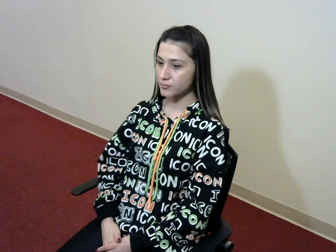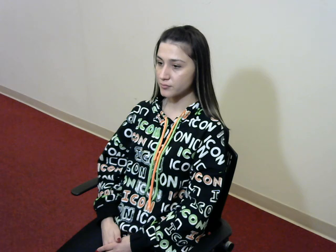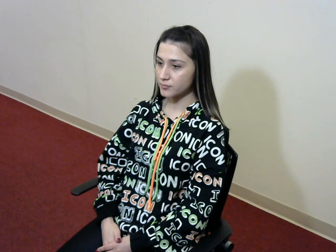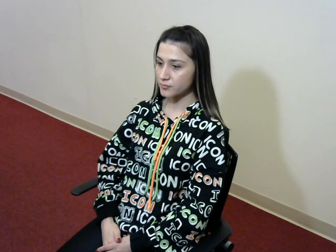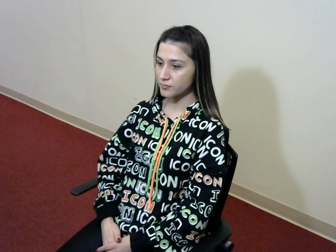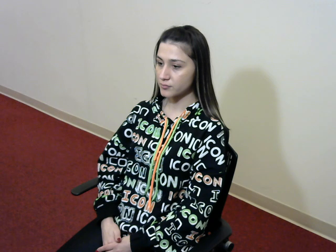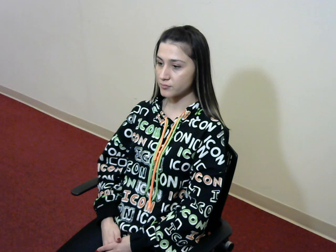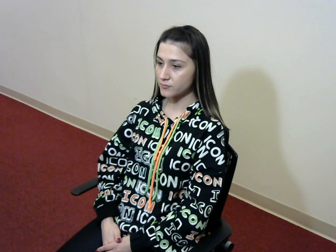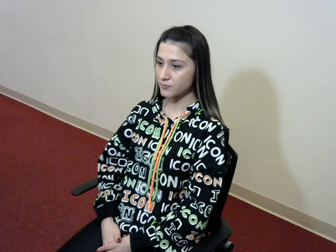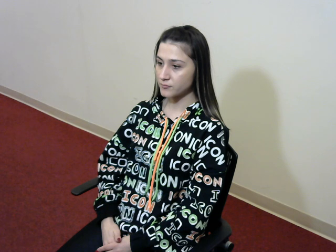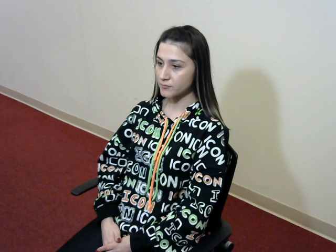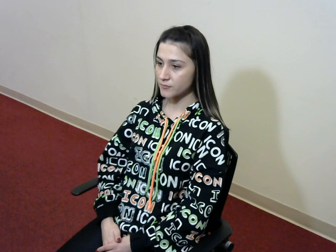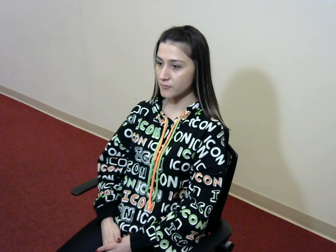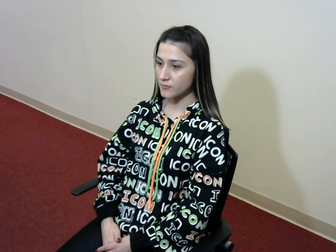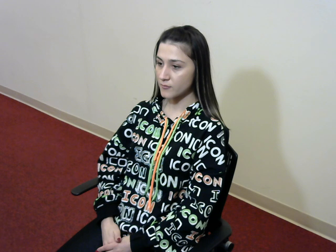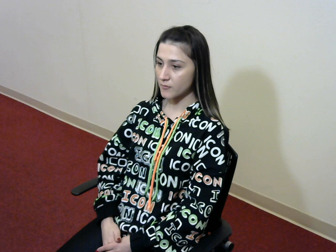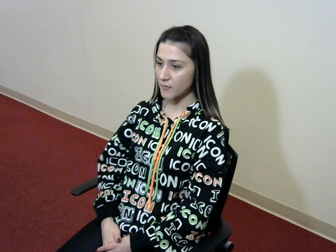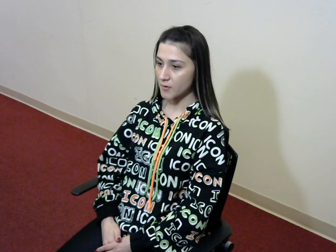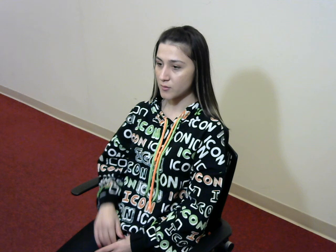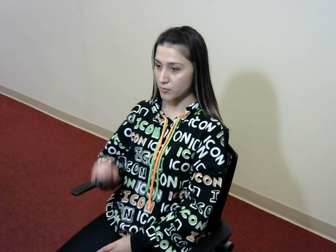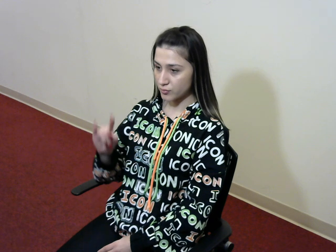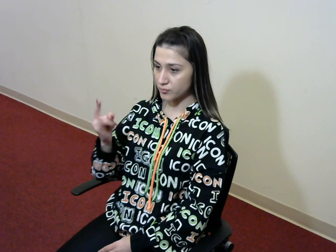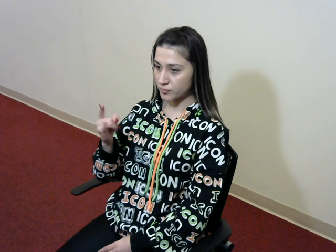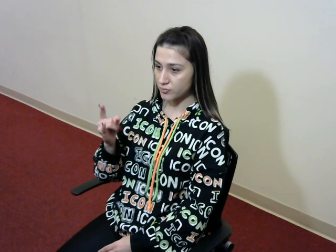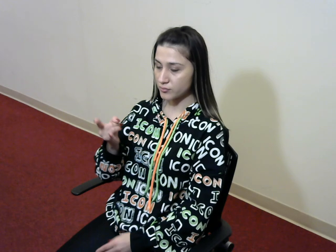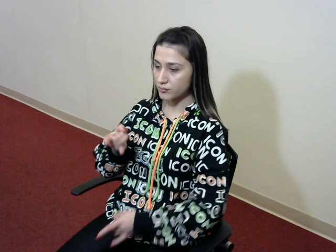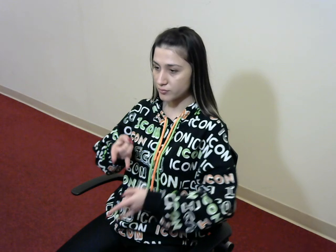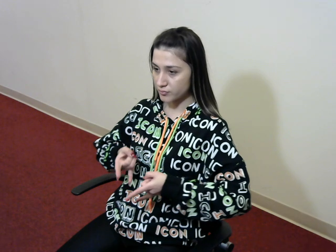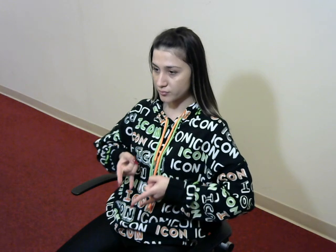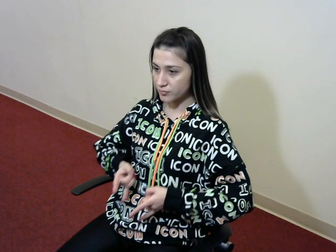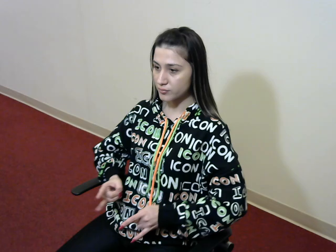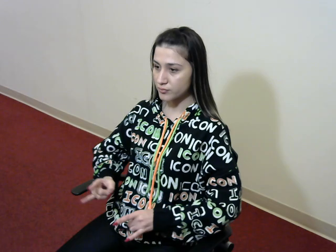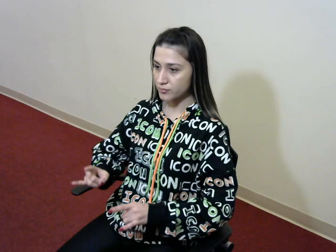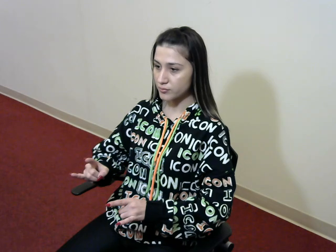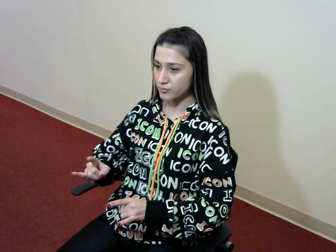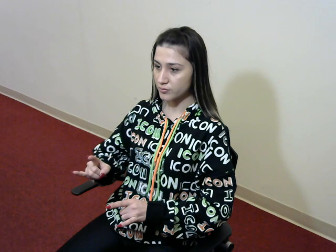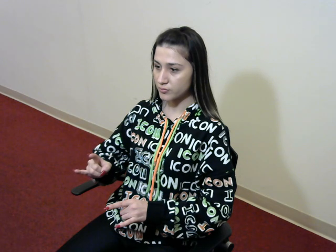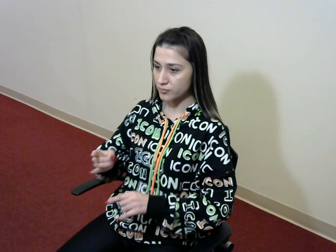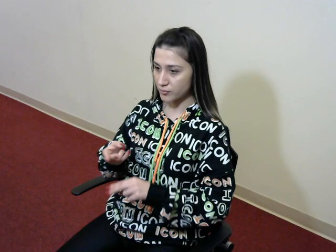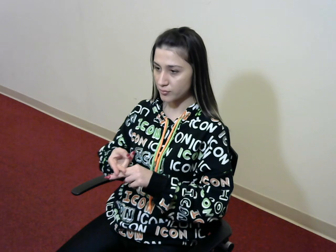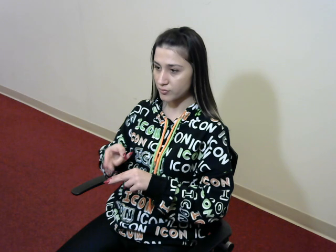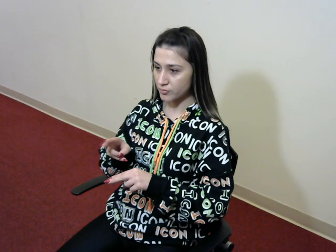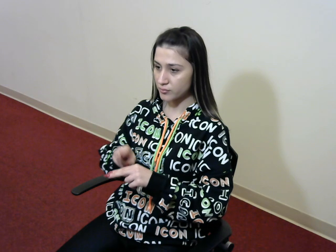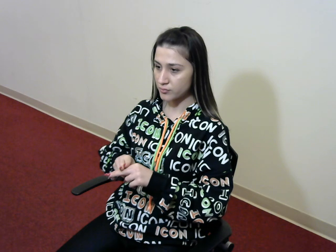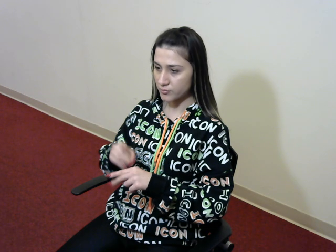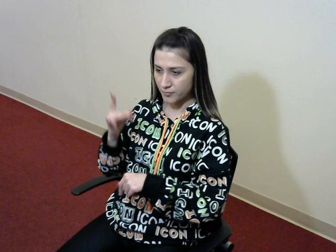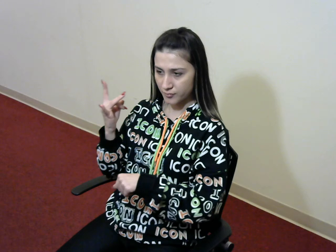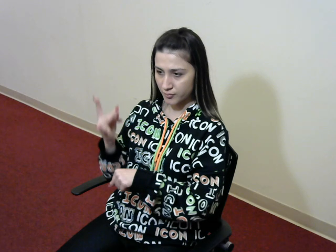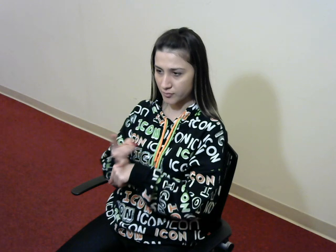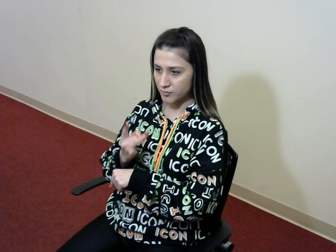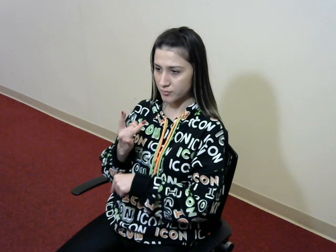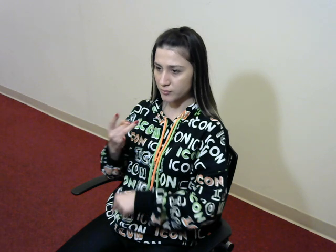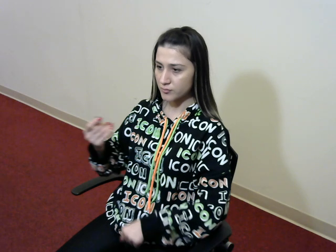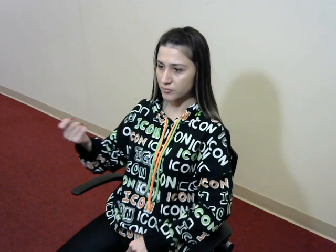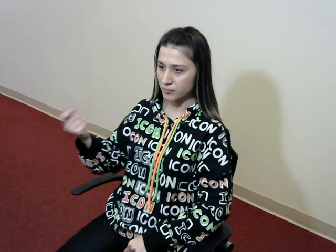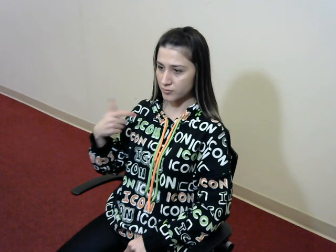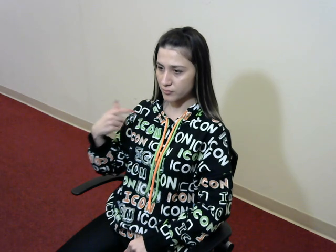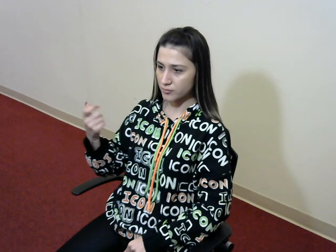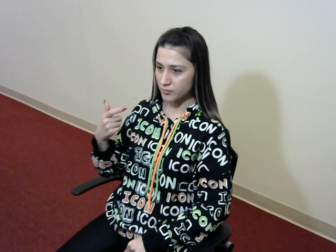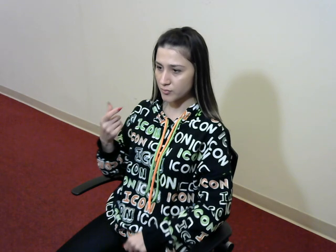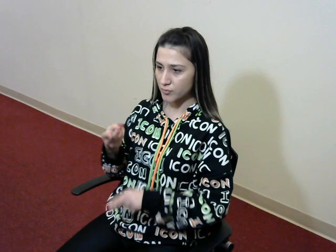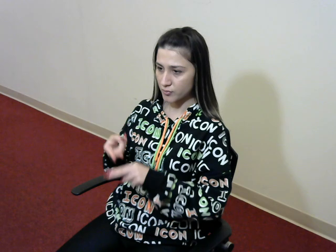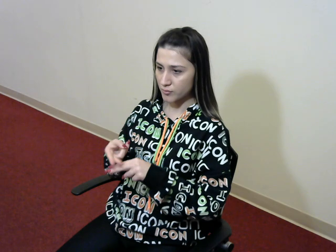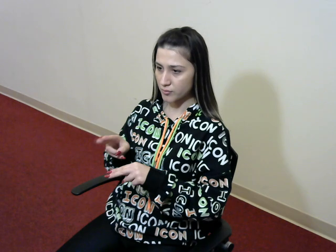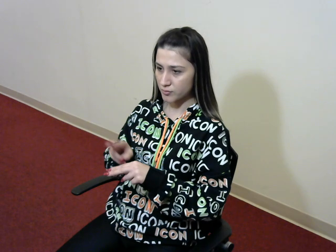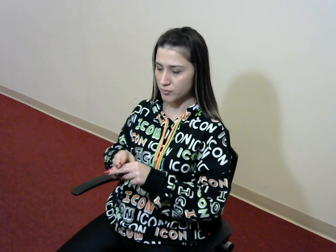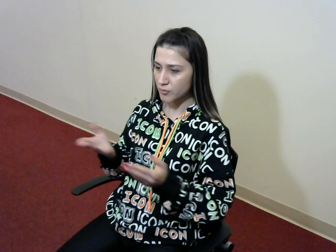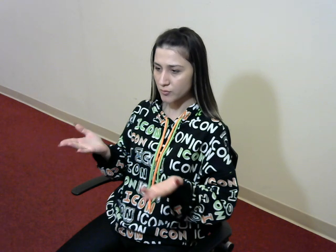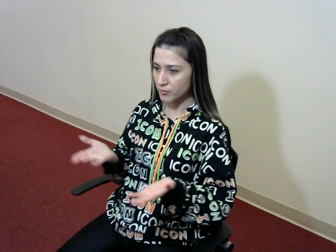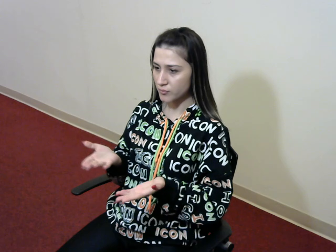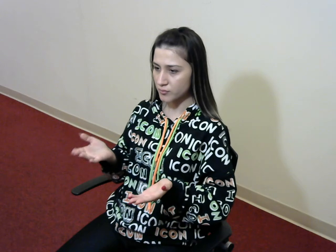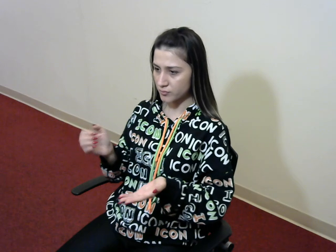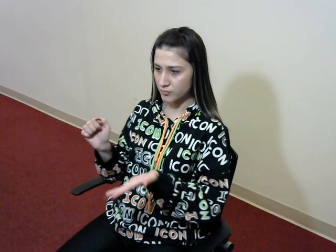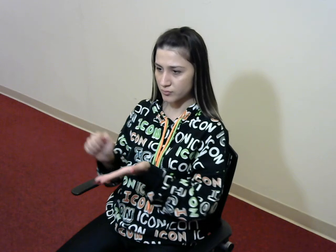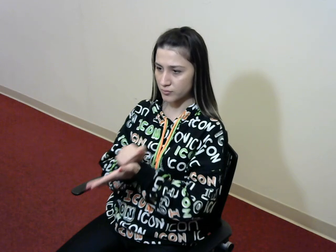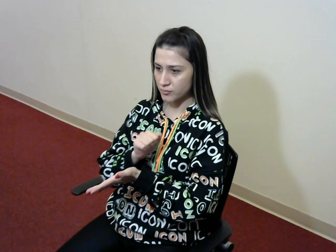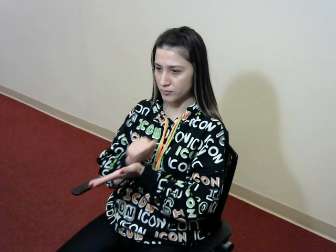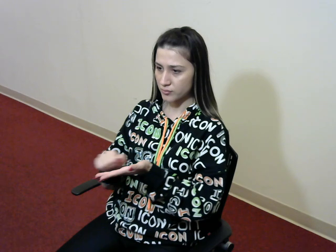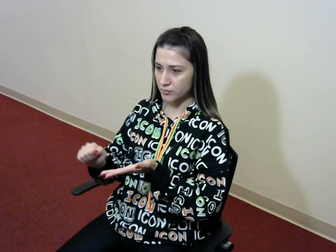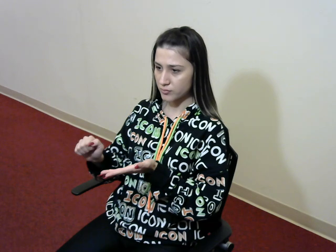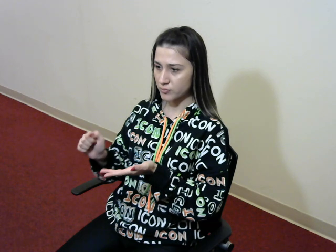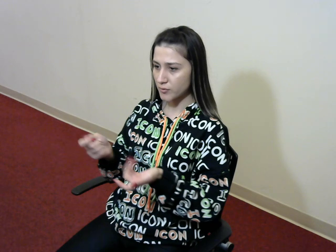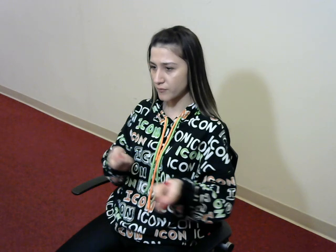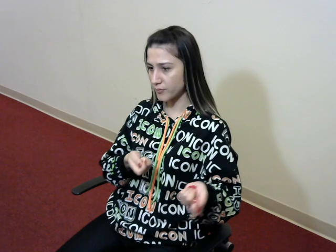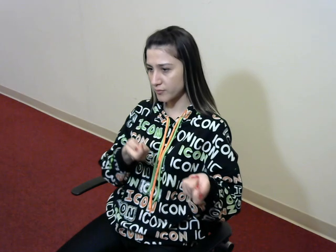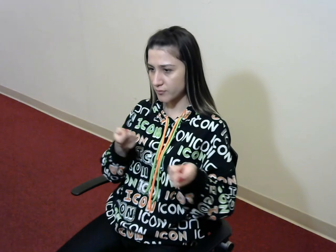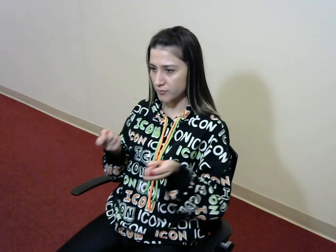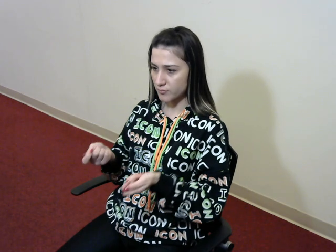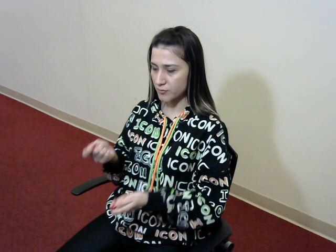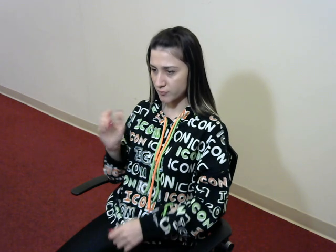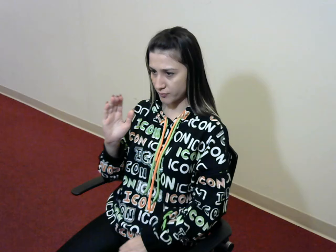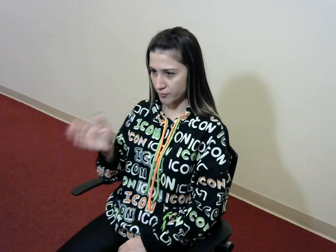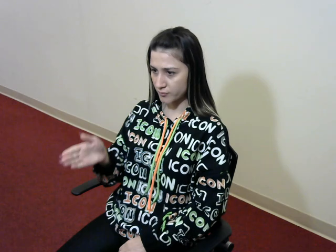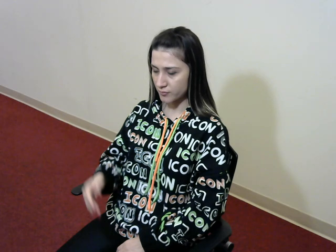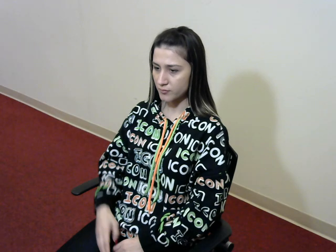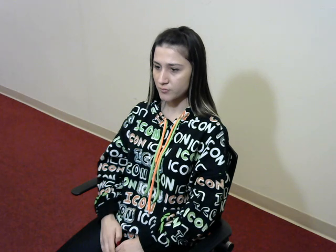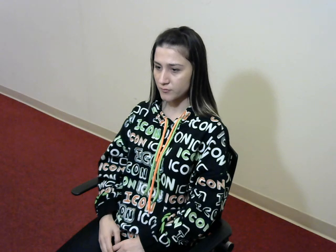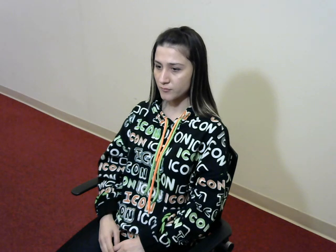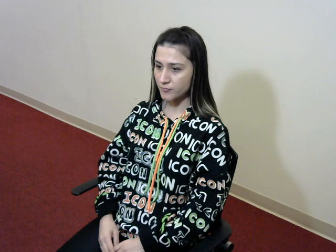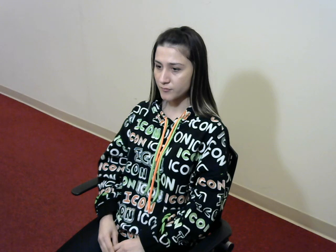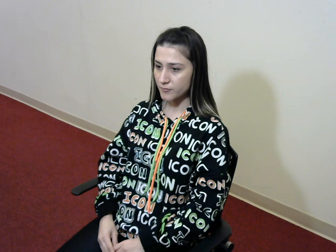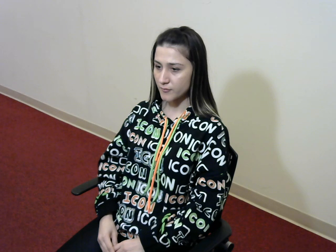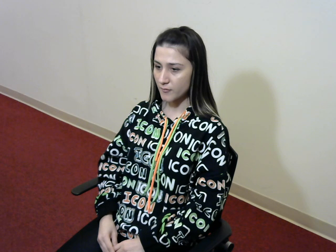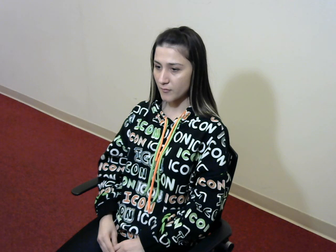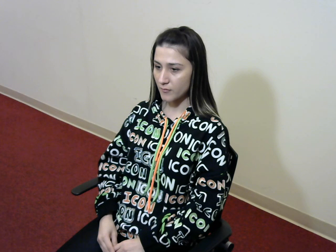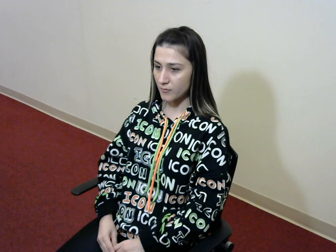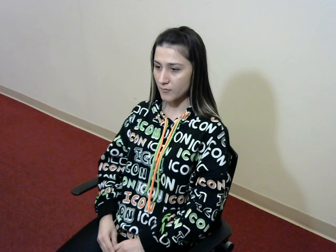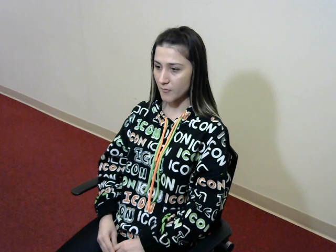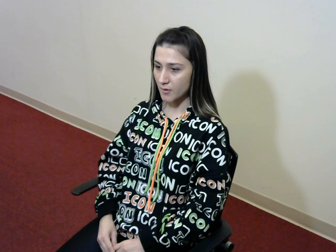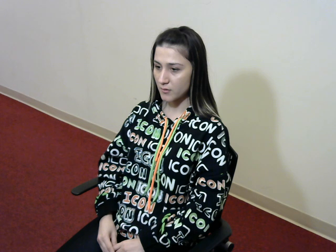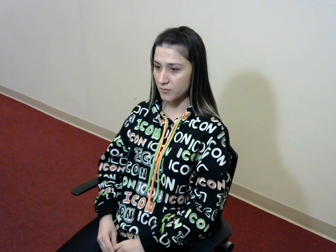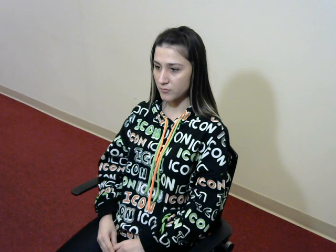Uşağın doğulmasına görə birdəfəlik müavinət üçün hansı sənədləri gətirməliyəm?